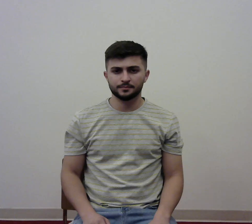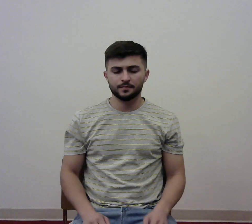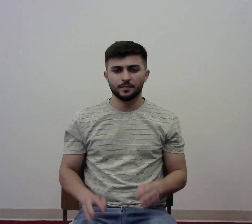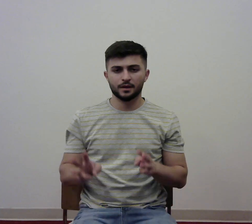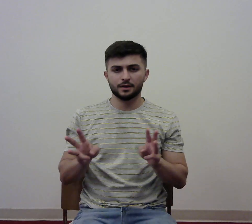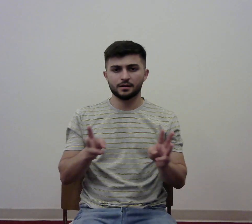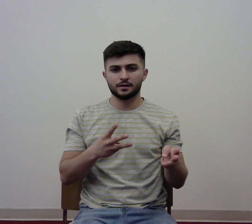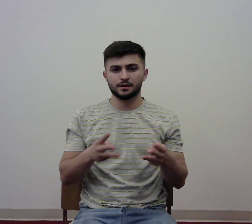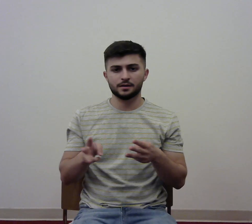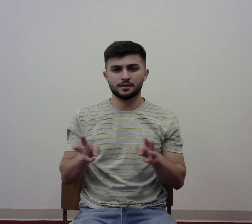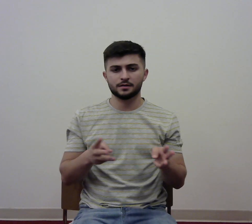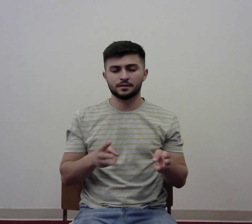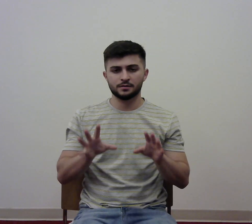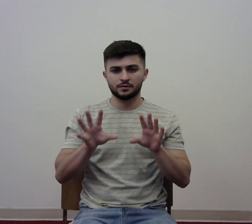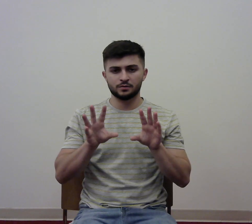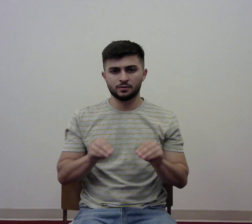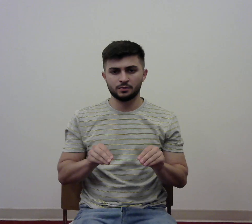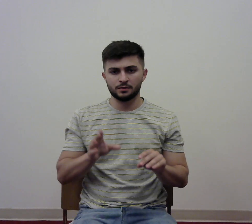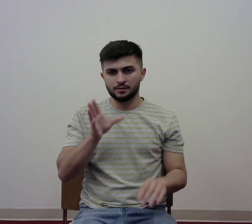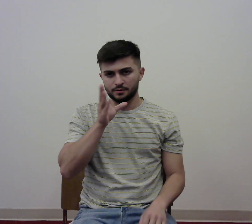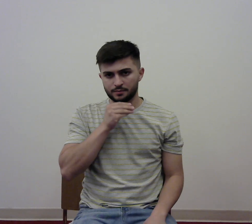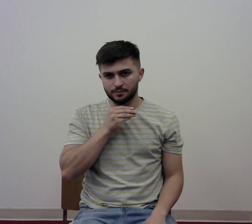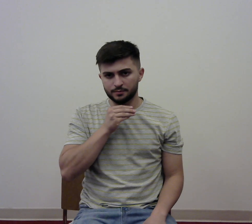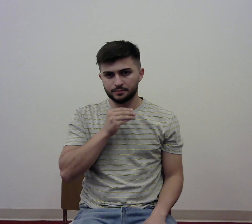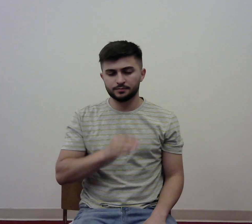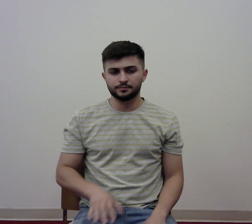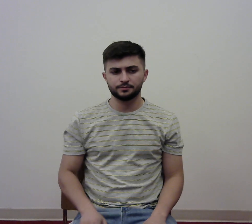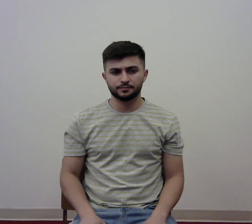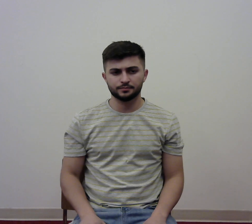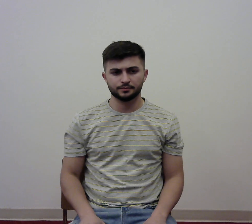Kondisioneri söndürə bilərsinizmi?